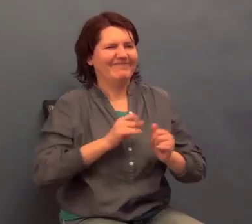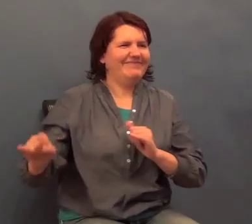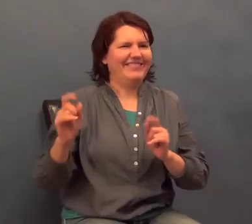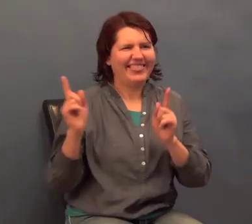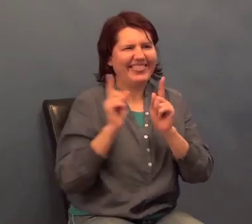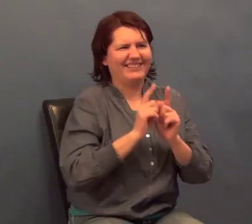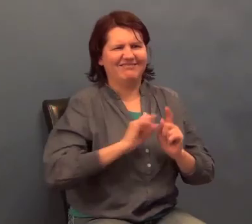Chłopiec wciąż jest za nim, ale Charlie odgania go nogą.